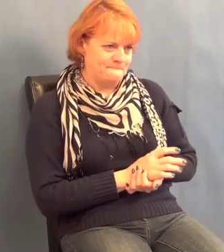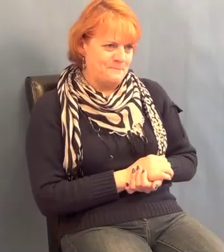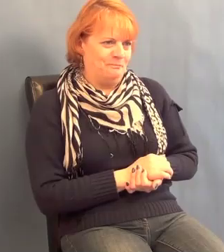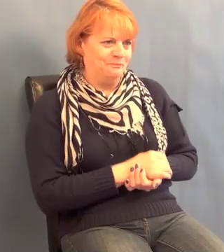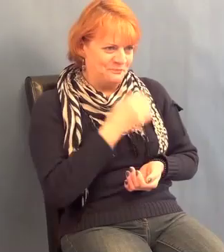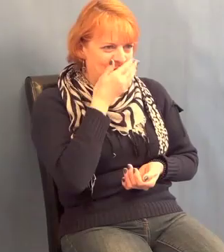Tak.